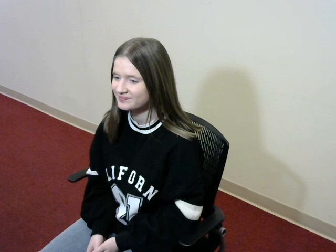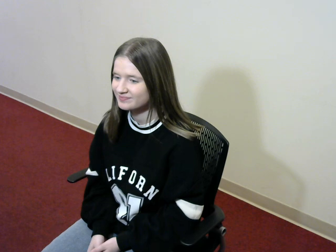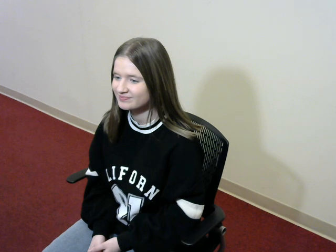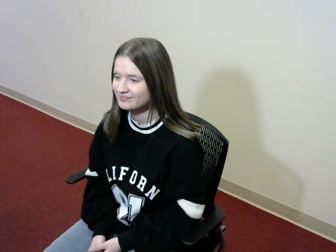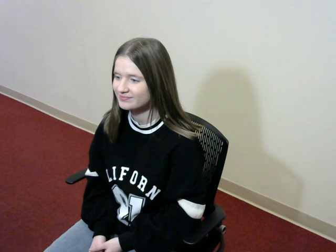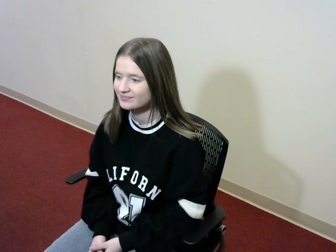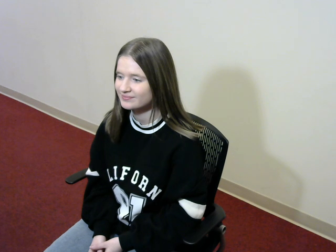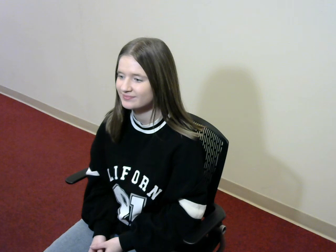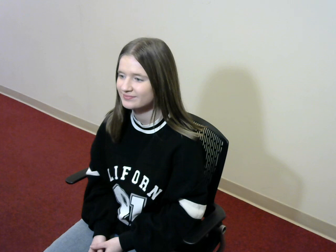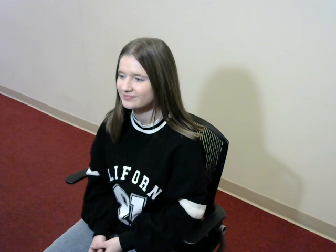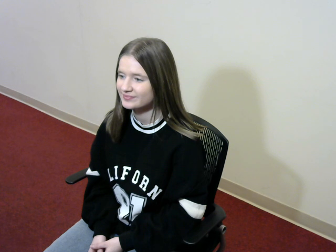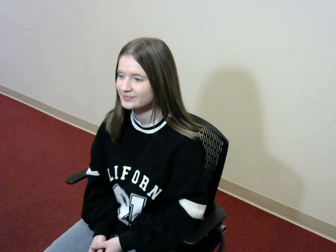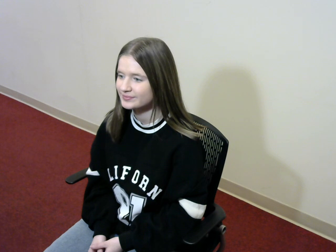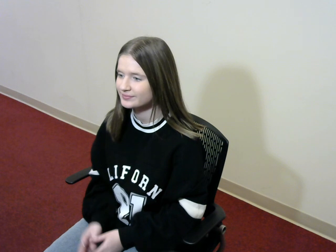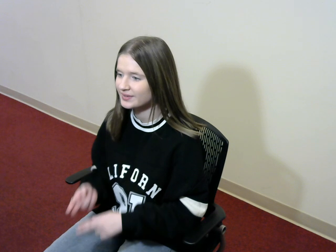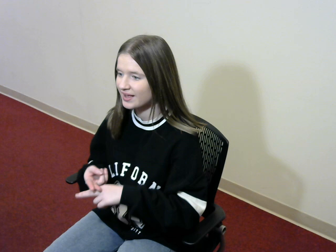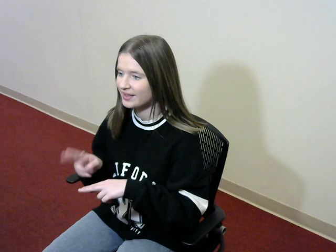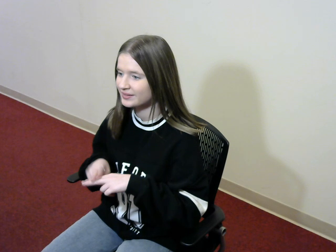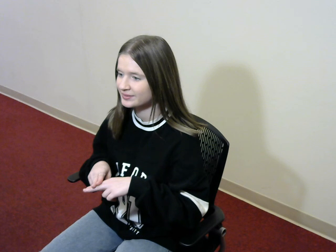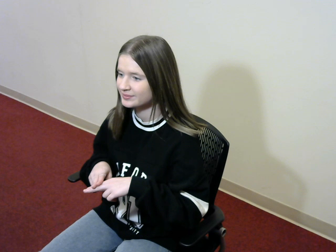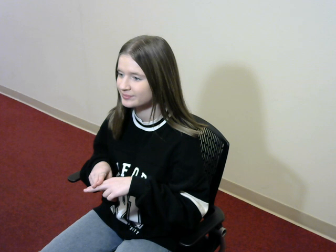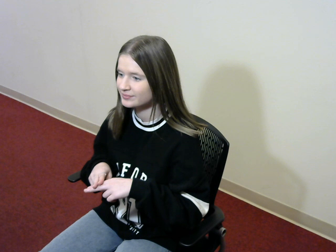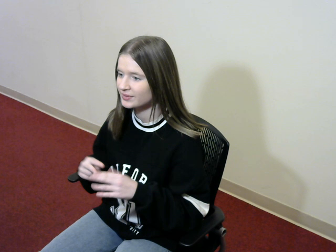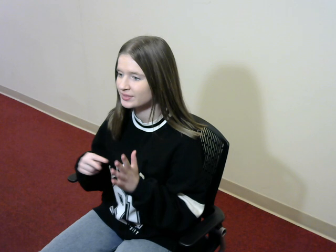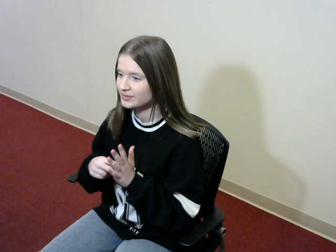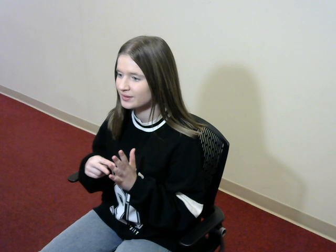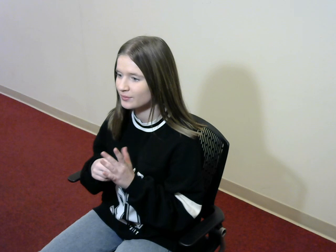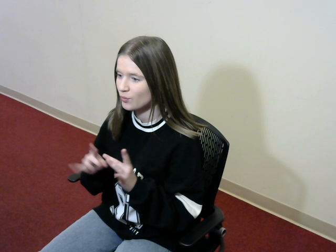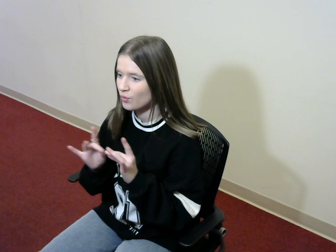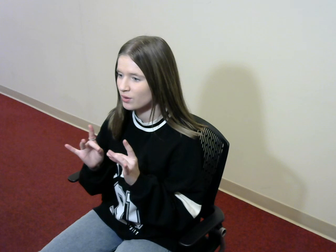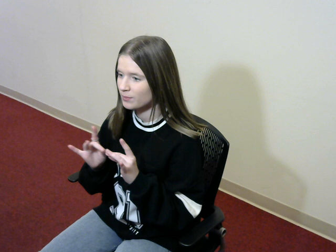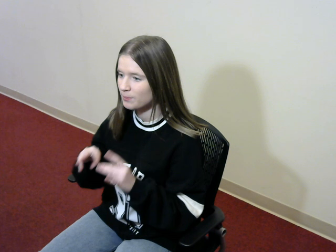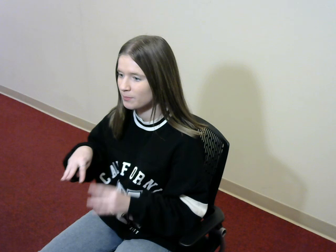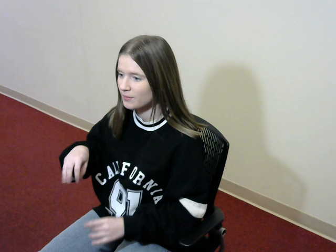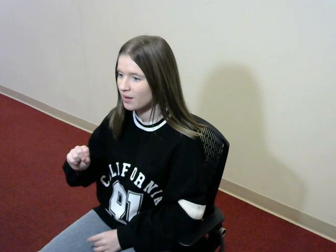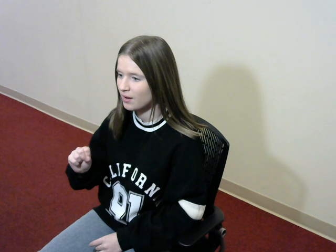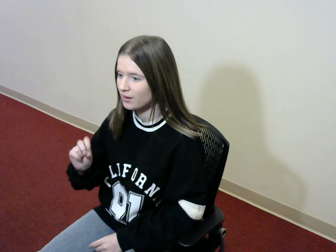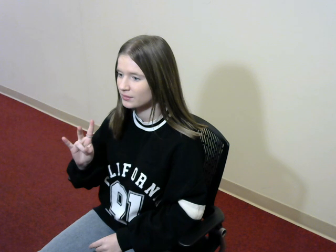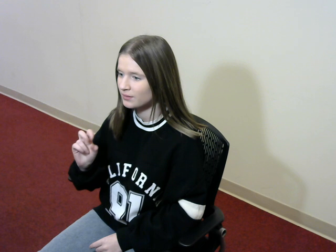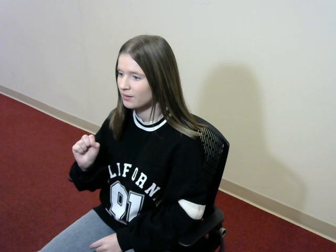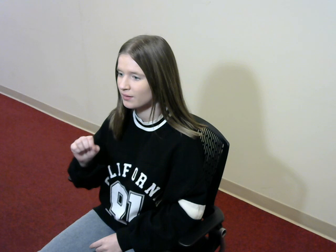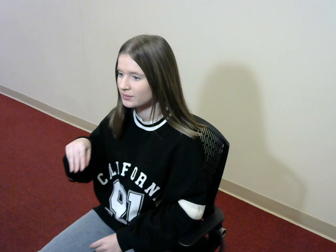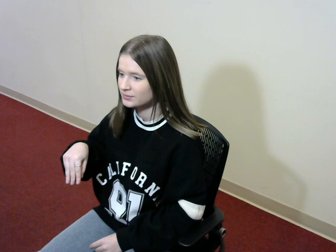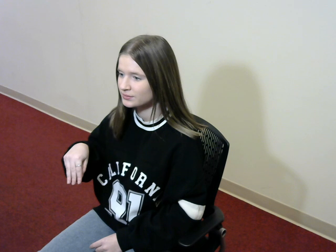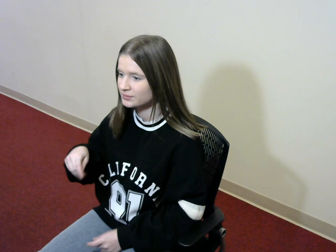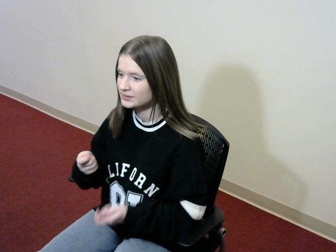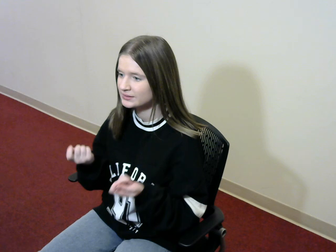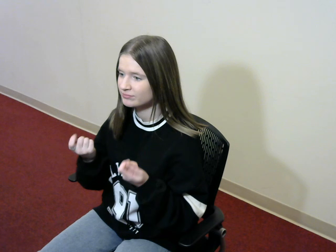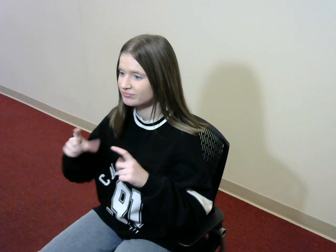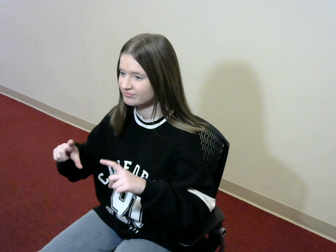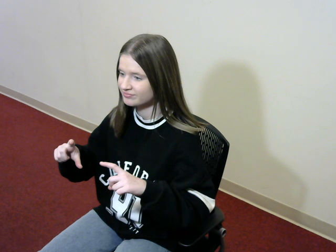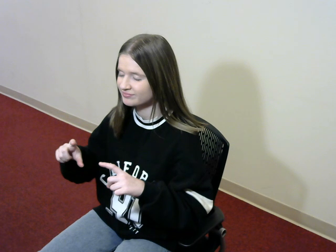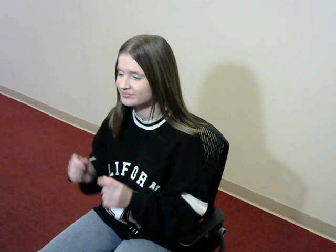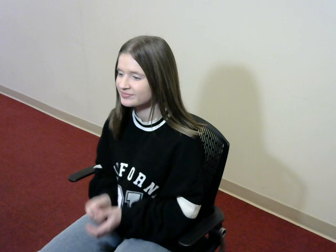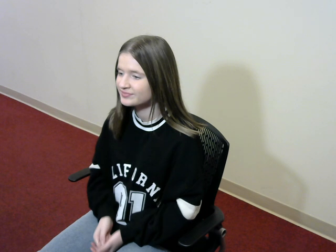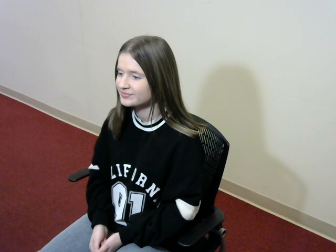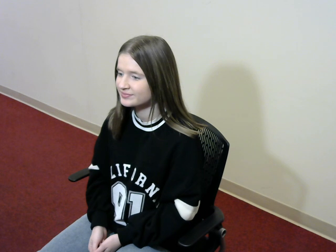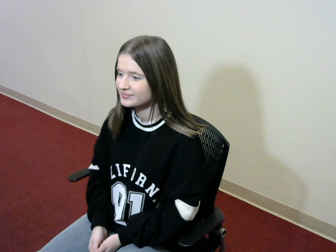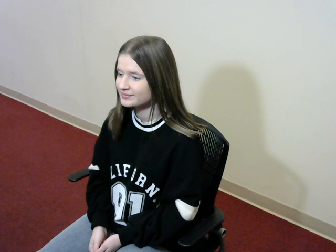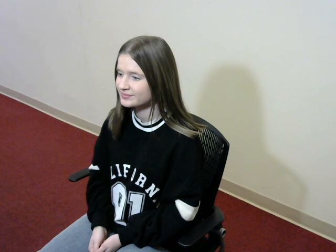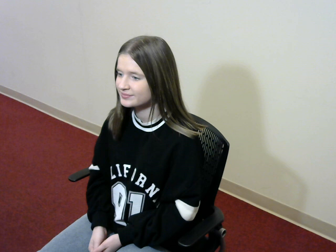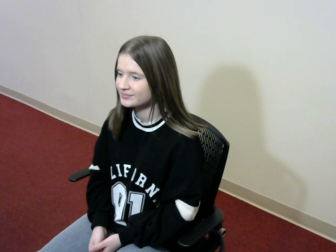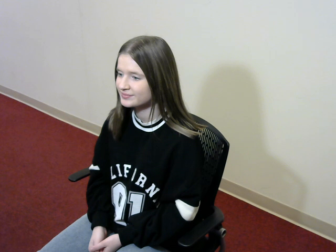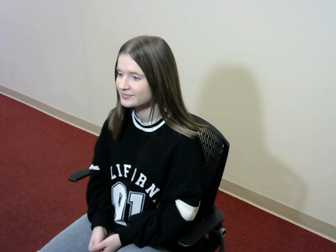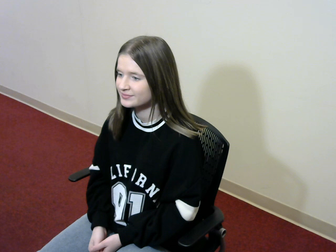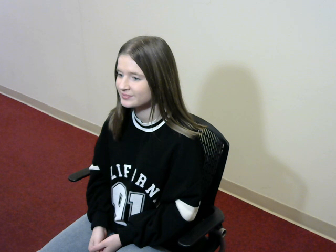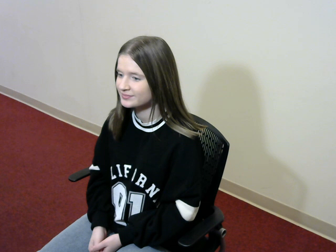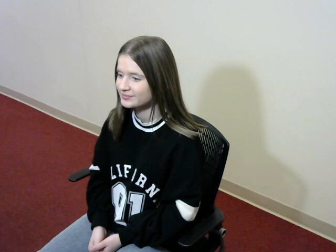Bunun qiyməti 10 manat qalxıb